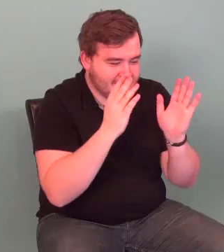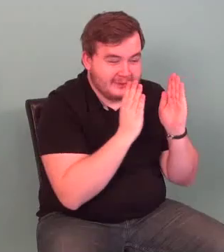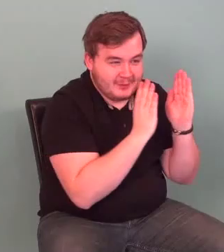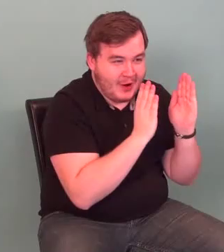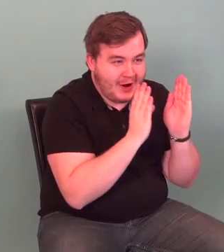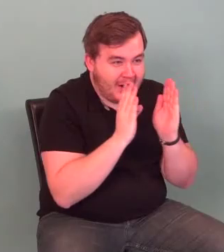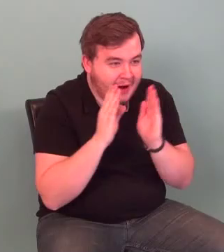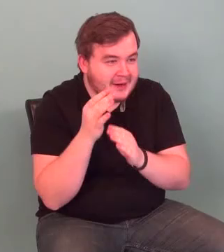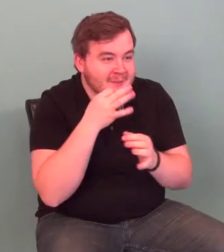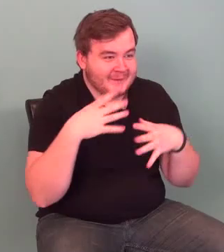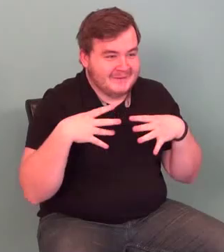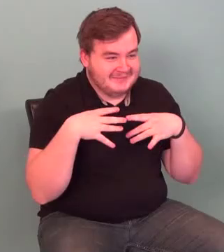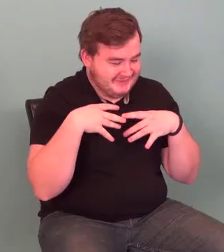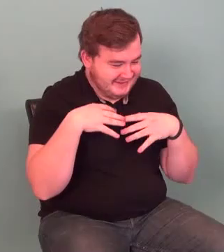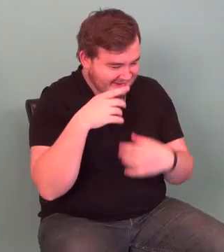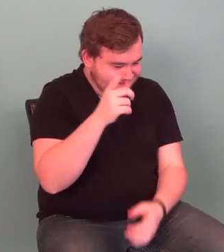Po kolei zapytam kiedy masz wolne.